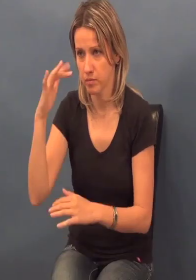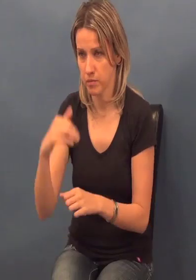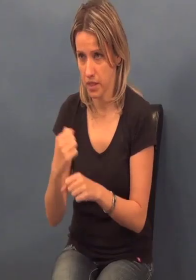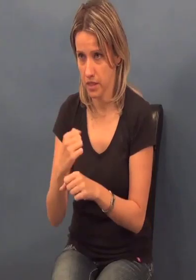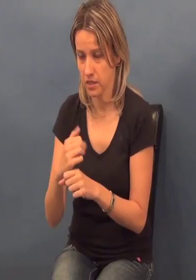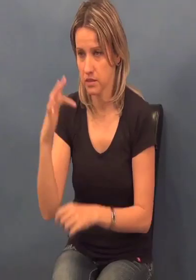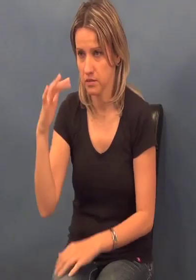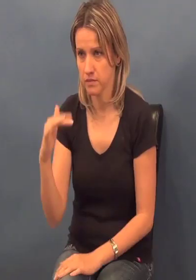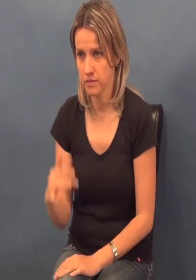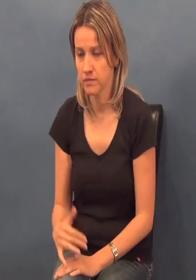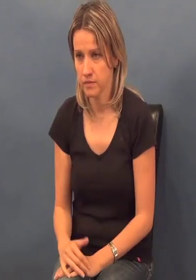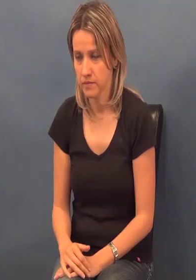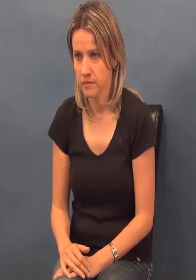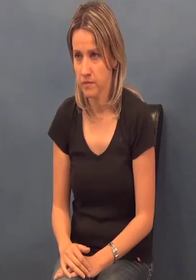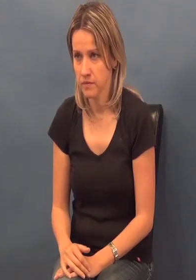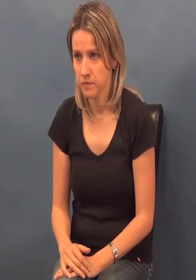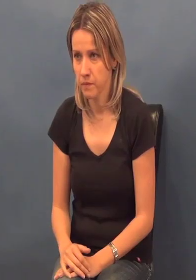We wszystkich dniach pracujesz?